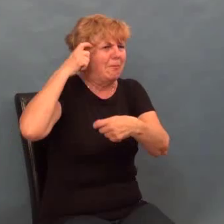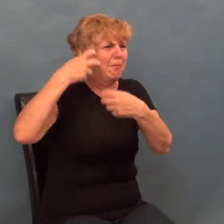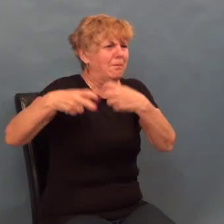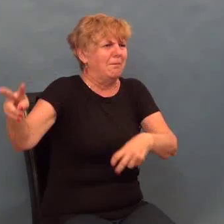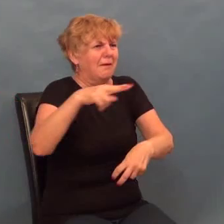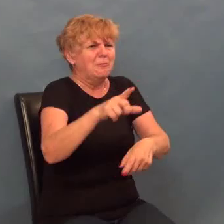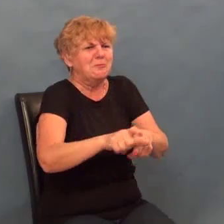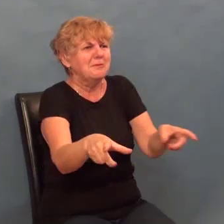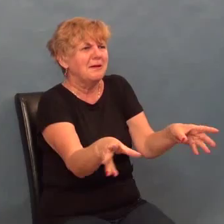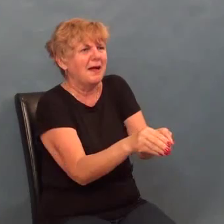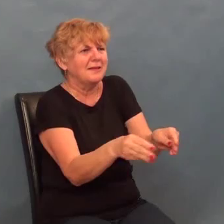Że będą przyłapani razem.